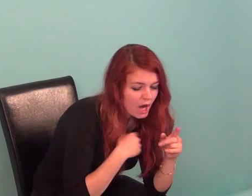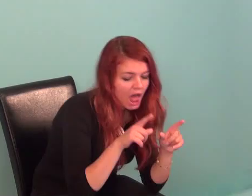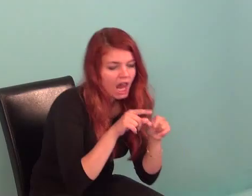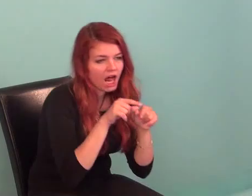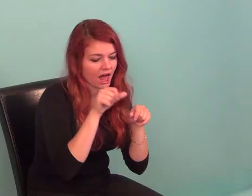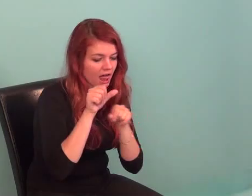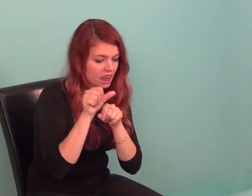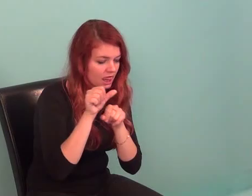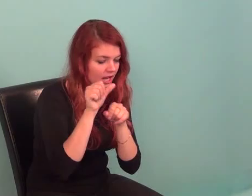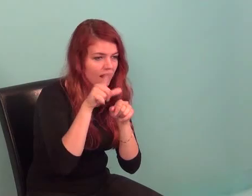Ale jedenastego.